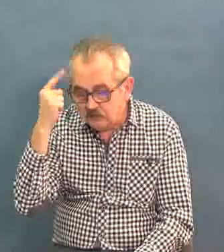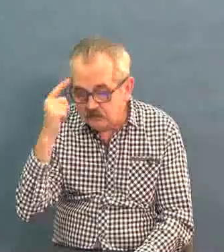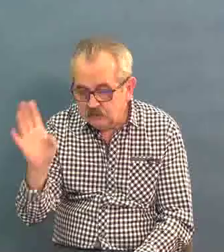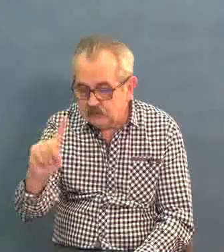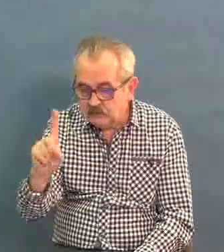Nie.